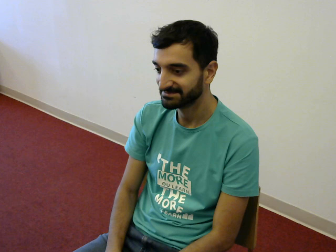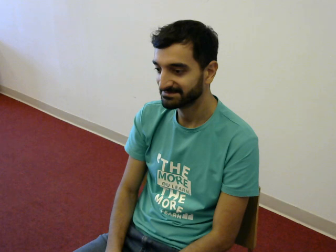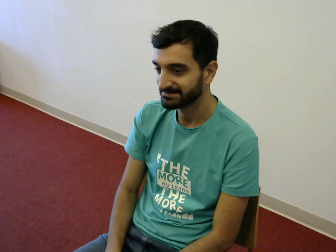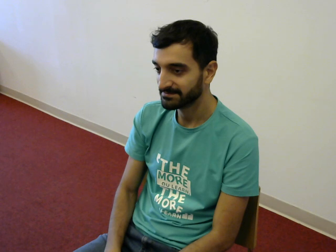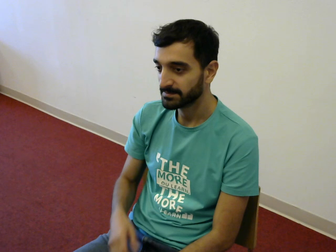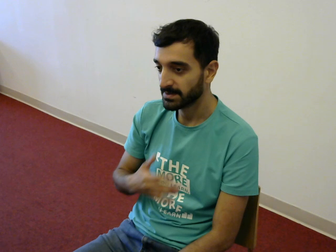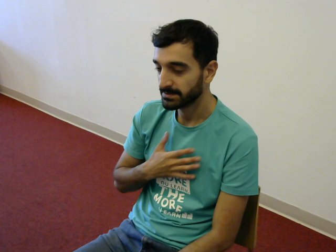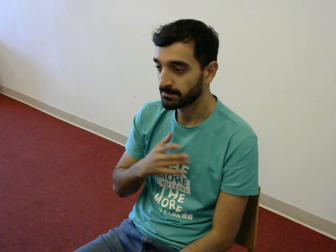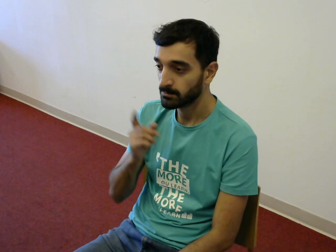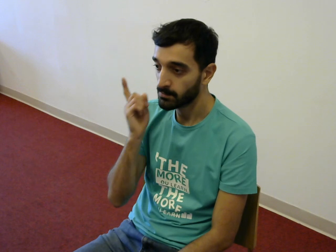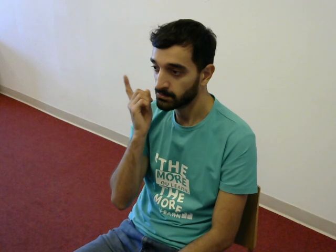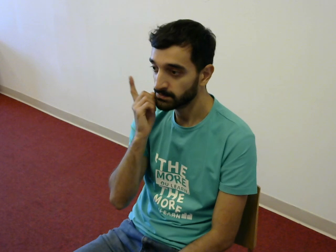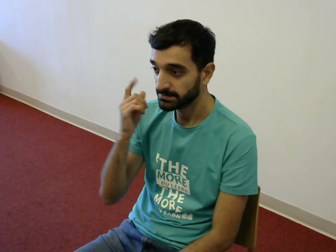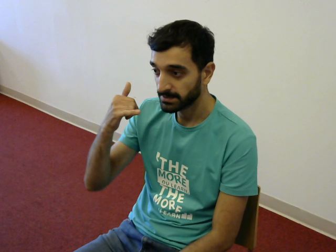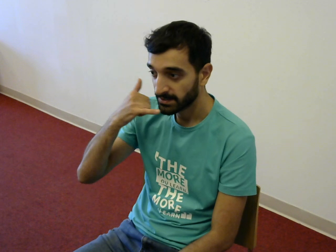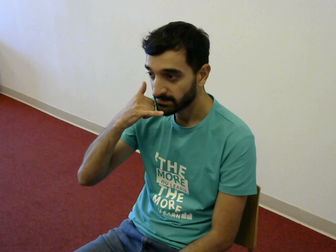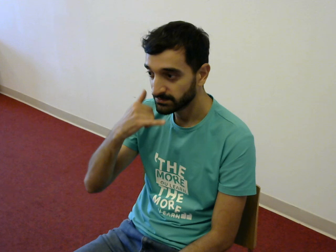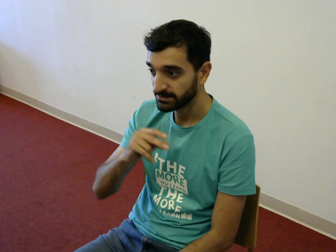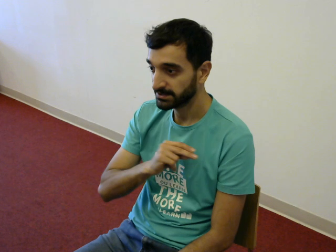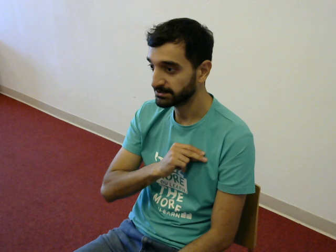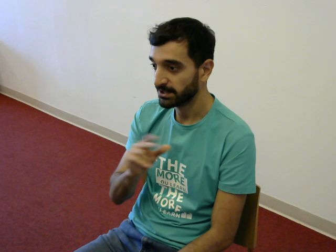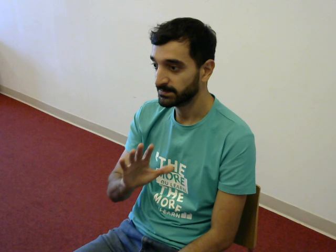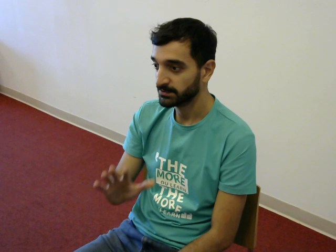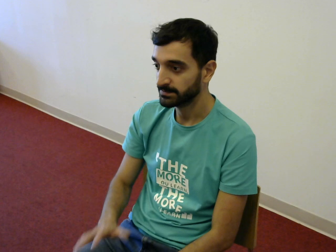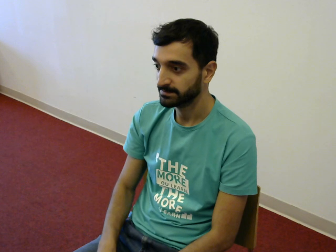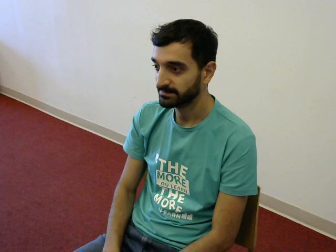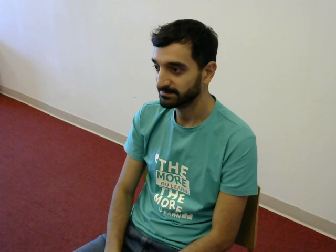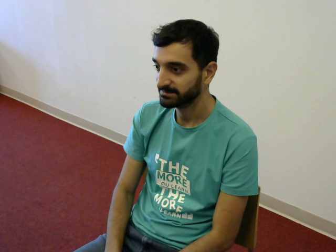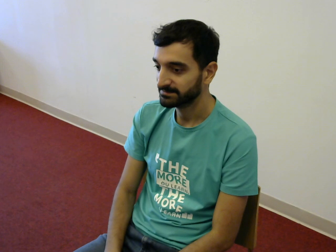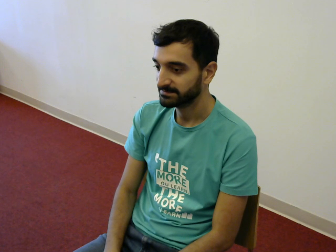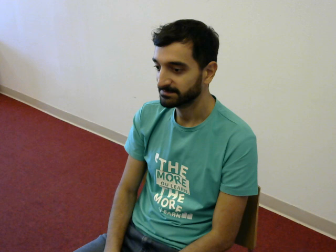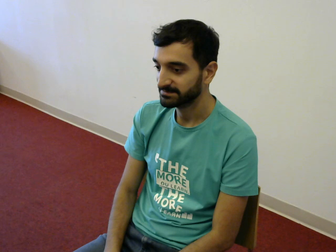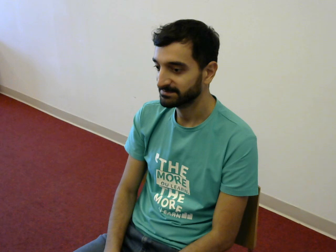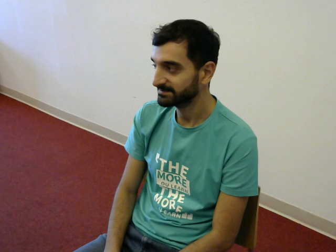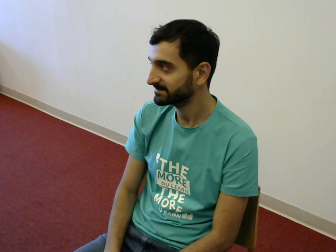Mənim mobil telefonum işləmir